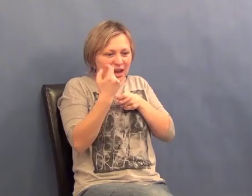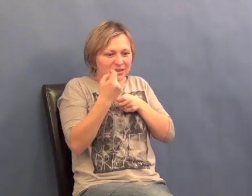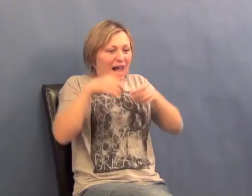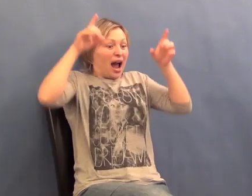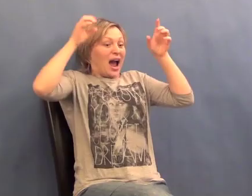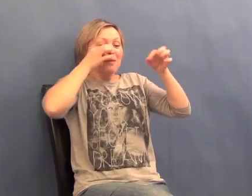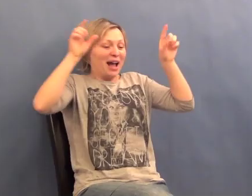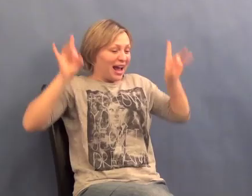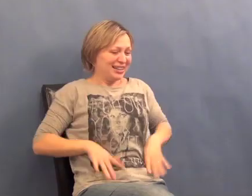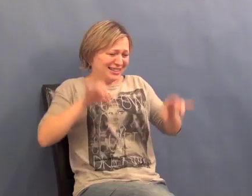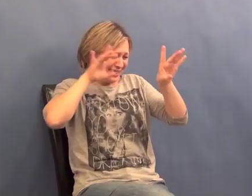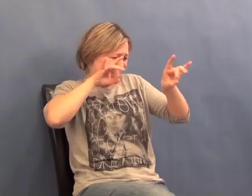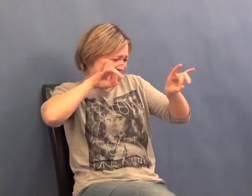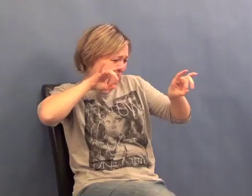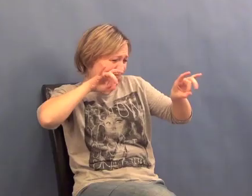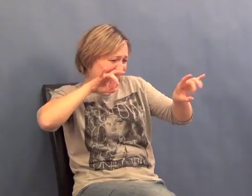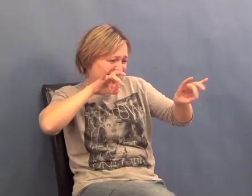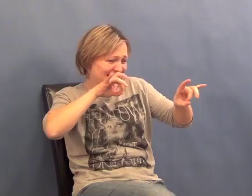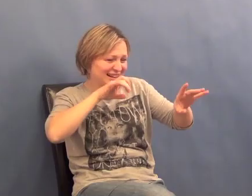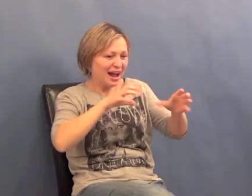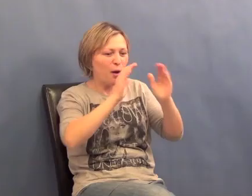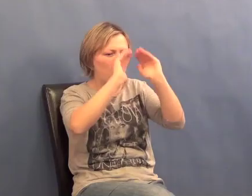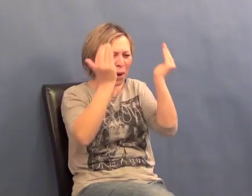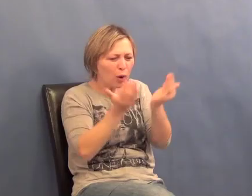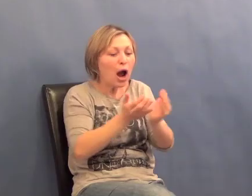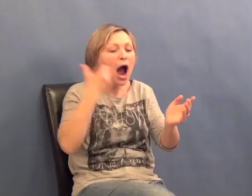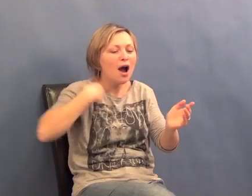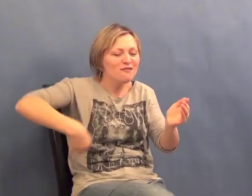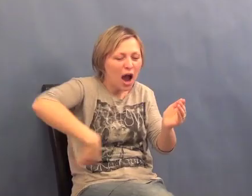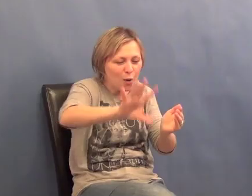Wystraszony kot biegnie po jakąś kulę, aha, to jest kula do bowlingu.